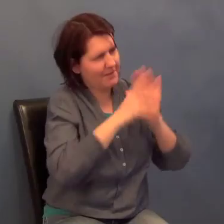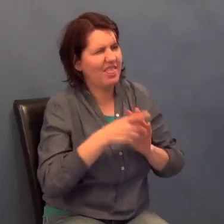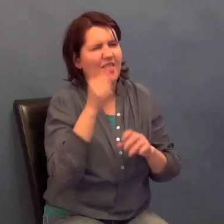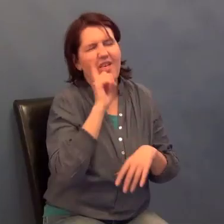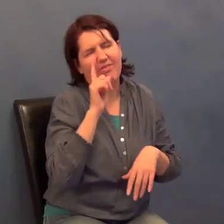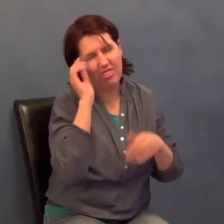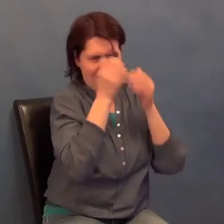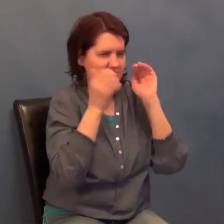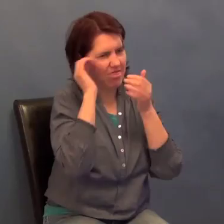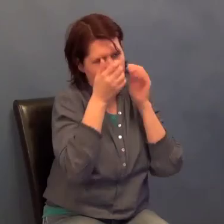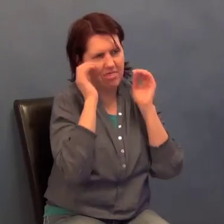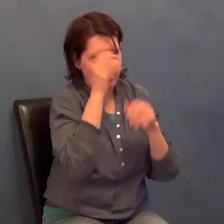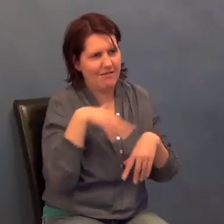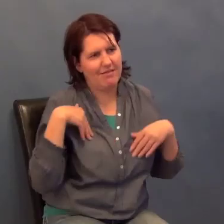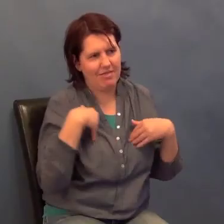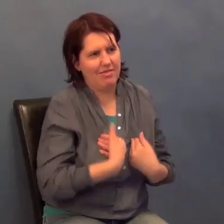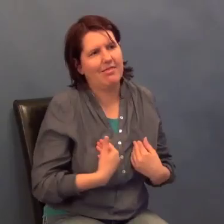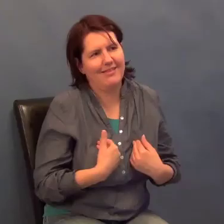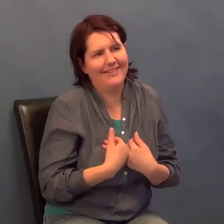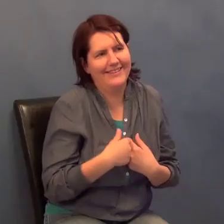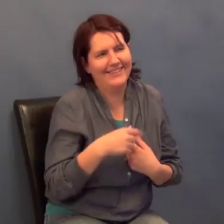Jednemu mężczyźnie zaczynają zamykać się oczy, jest zmęczony.